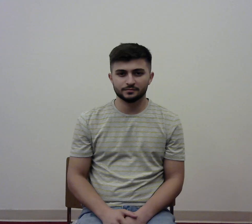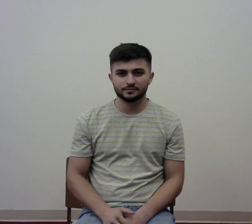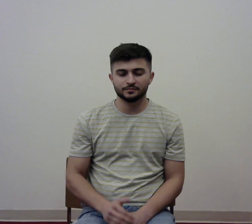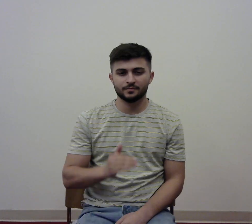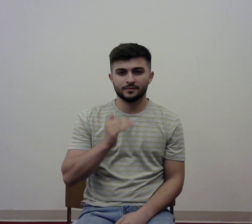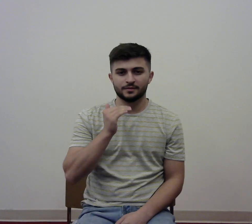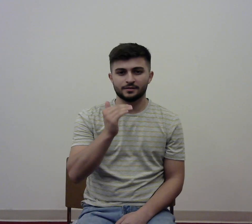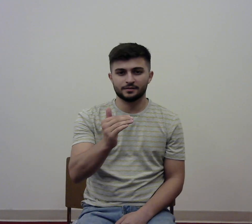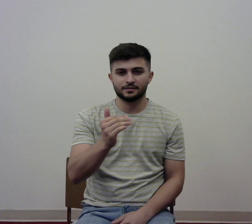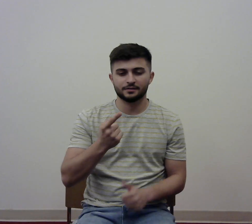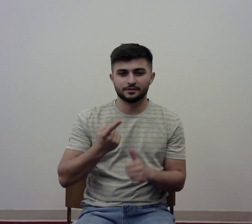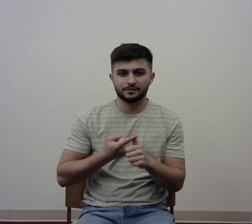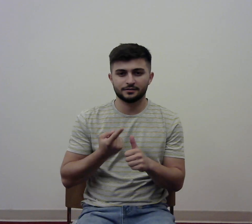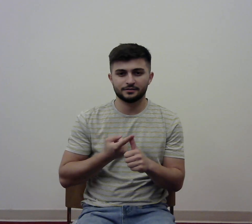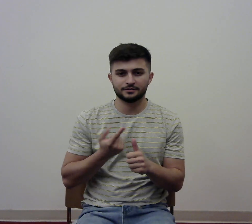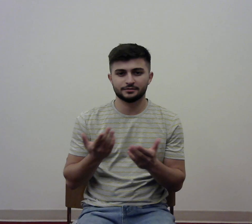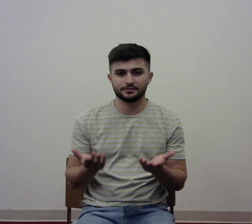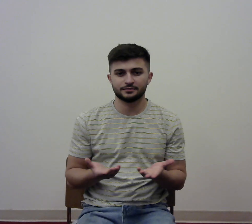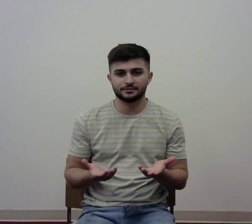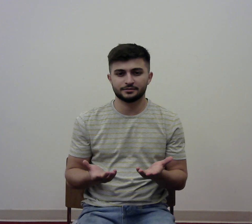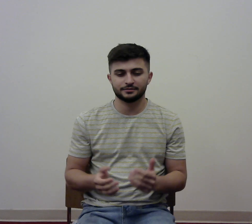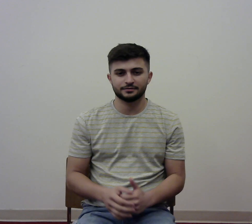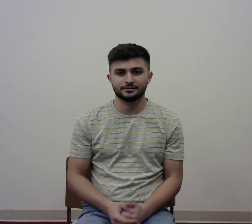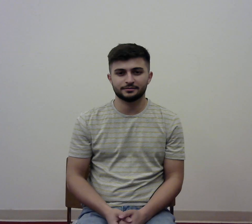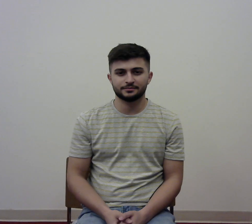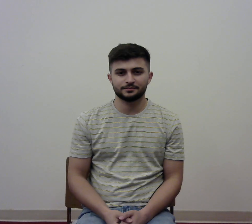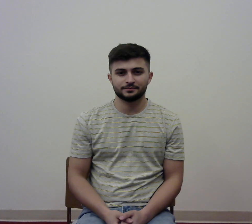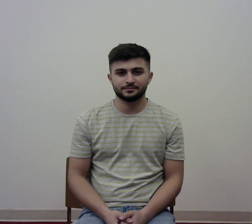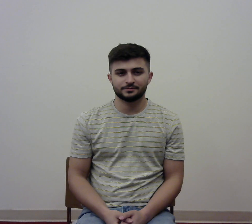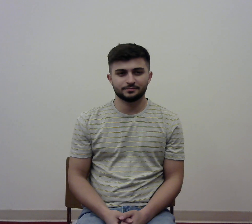Sizin adınız nədir?